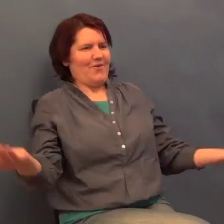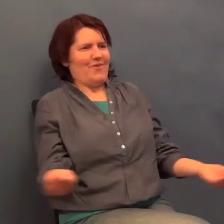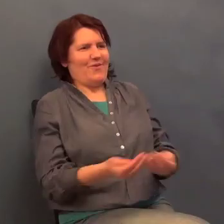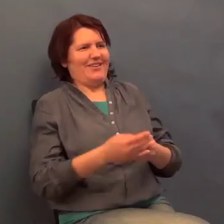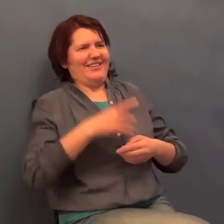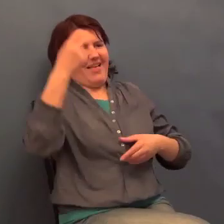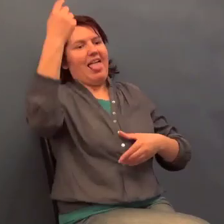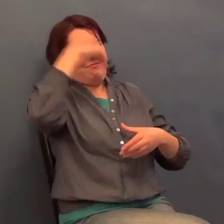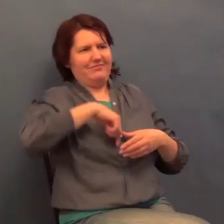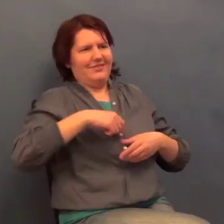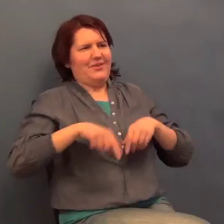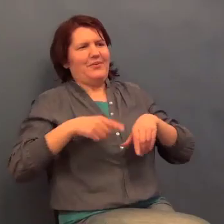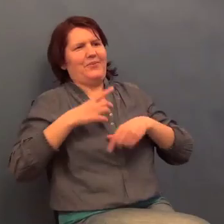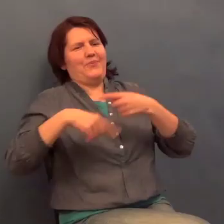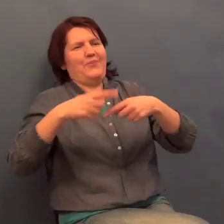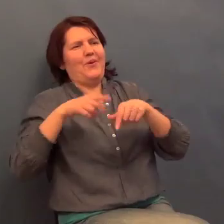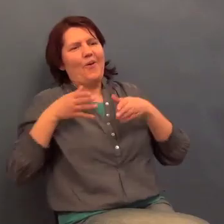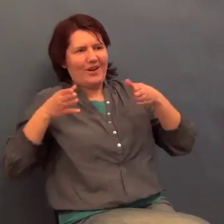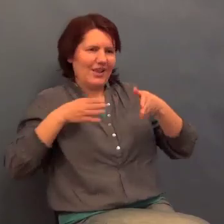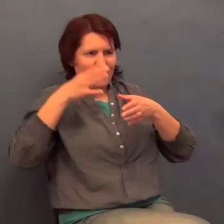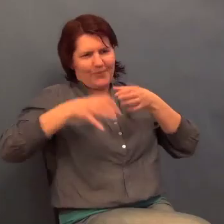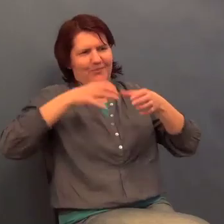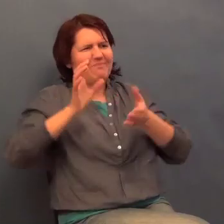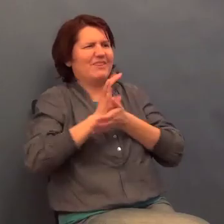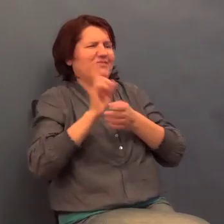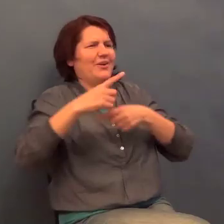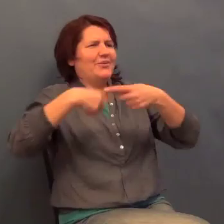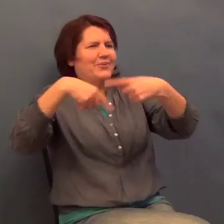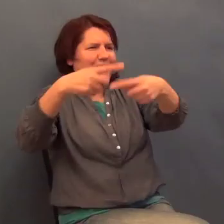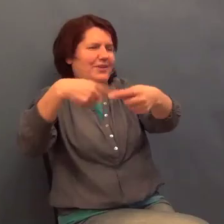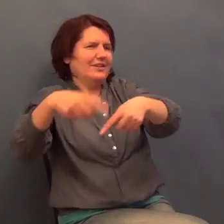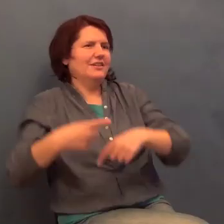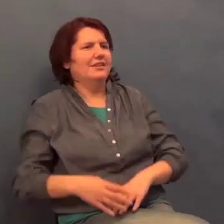Kot połknął kulę i turla się po ulicy jak piłka.